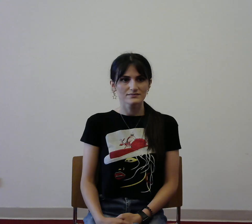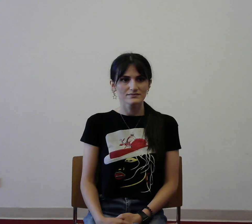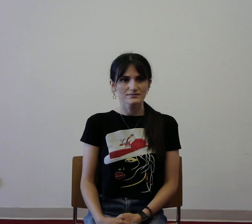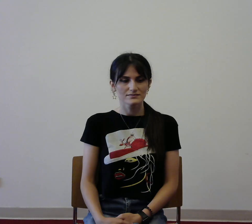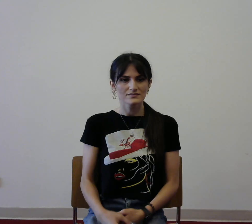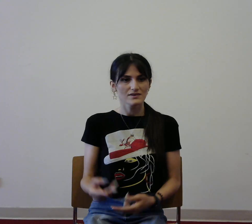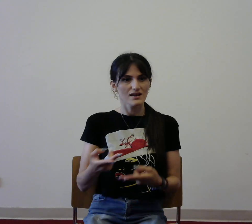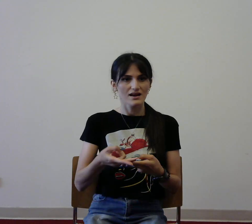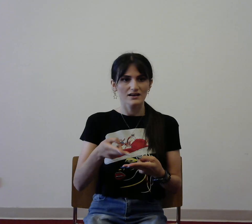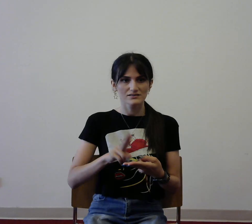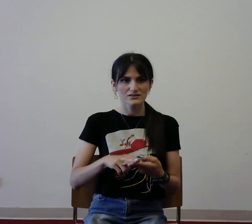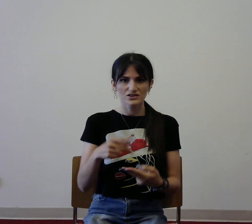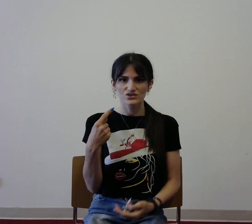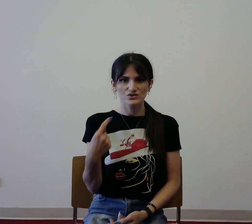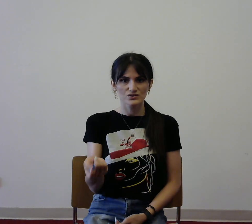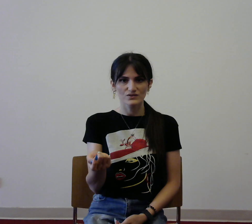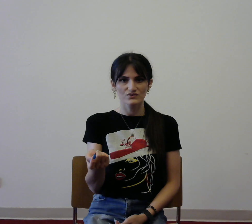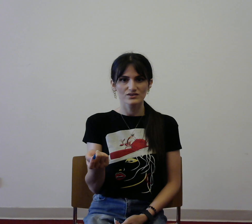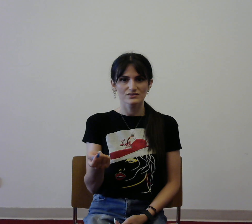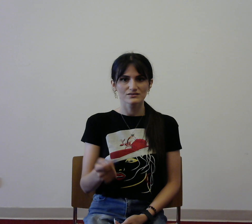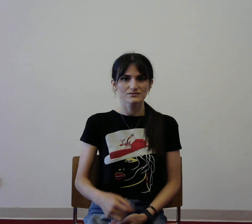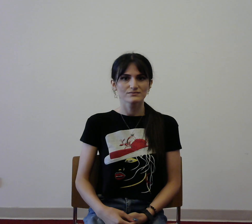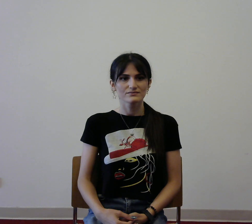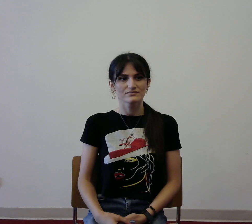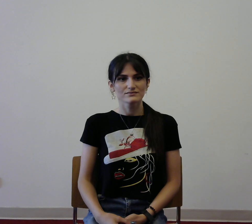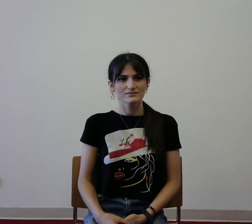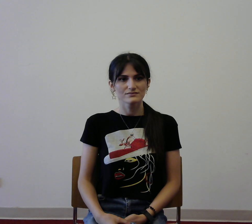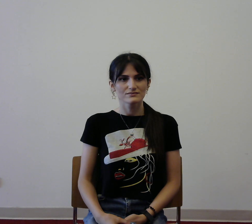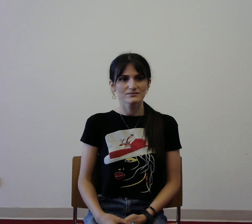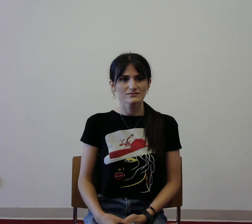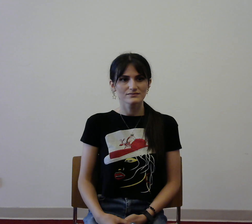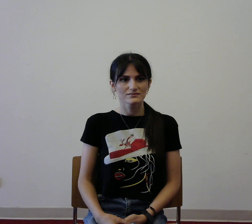Bu ucuzdur